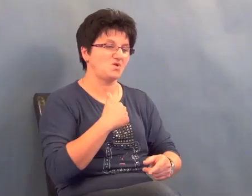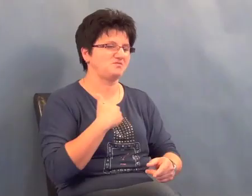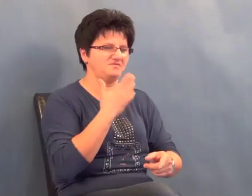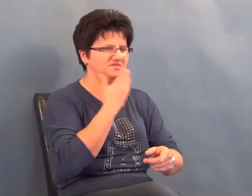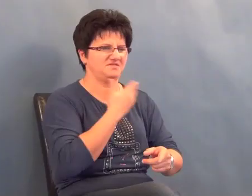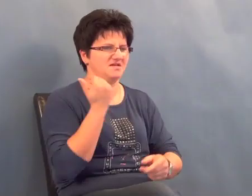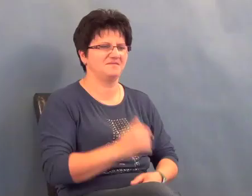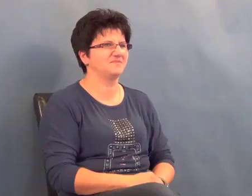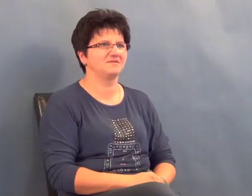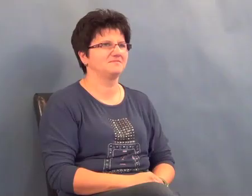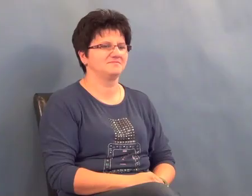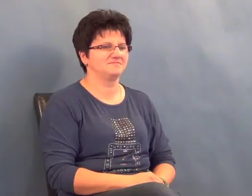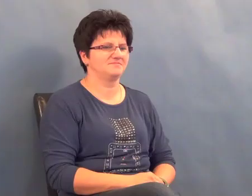W Polsce tego nie ma.